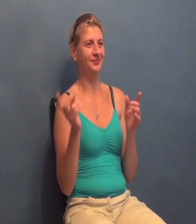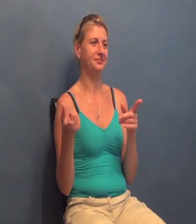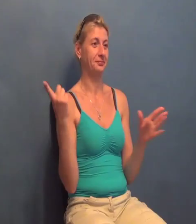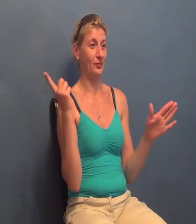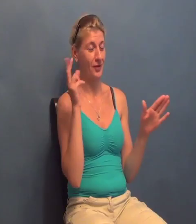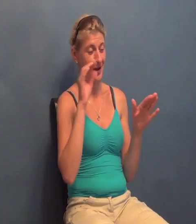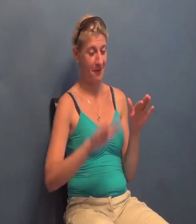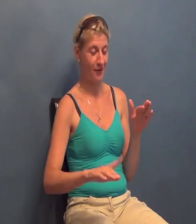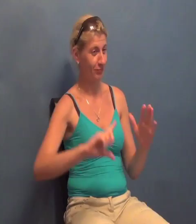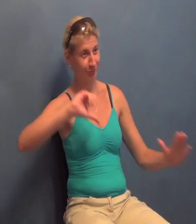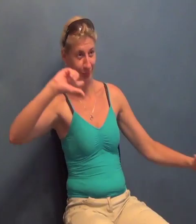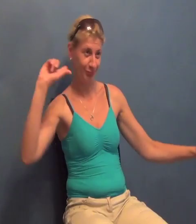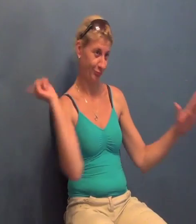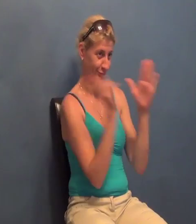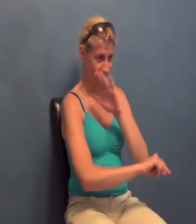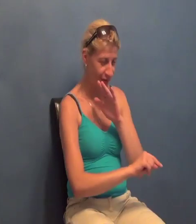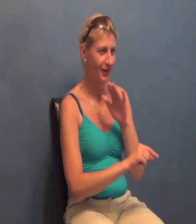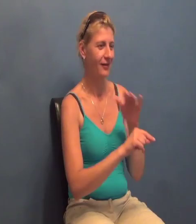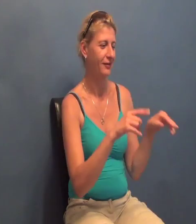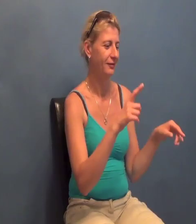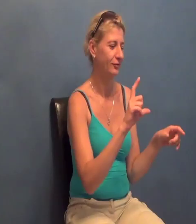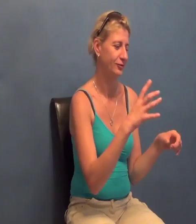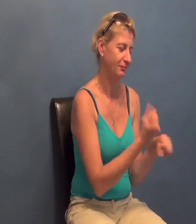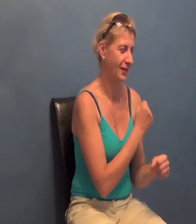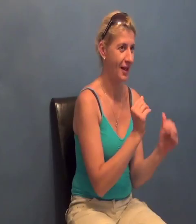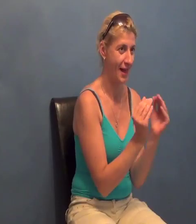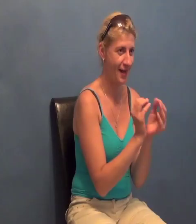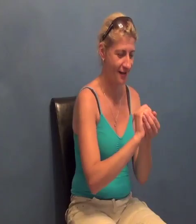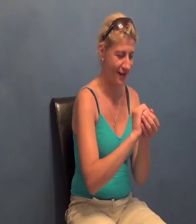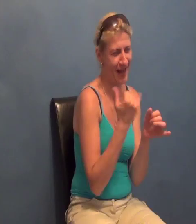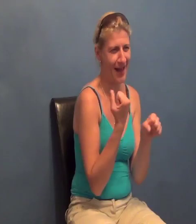Mały idzie, zbiera jakieś kamienie.